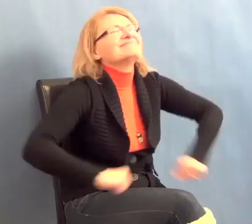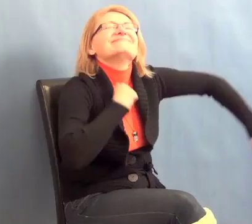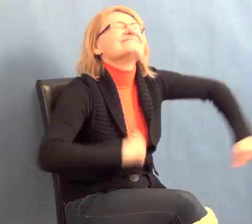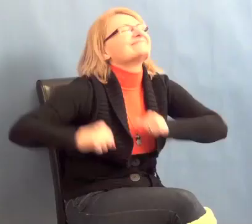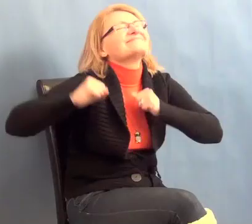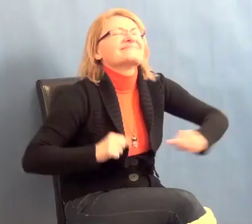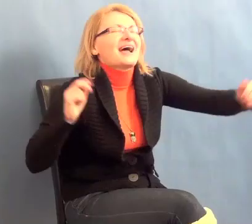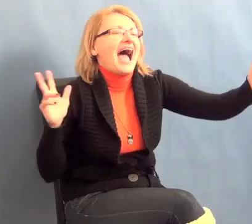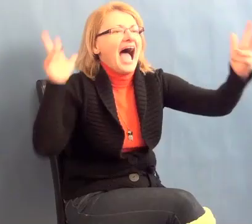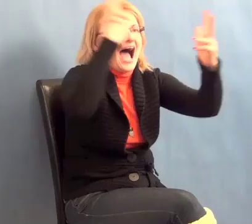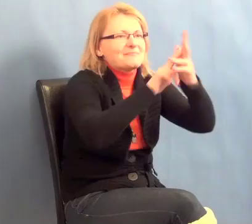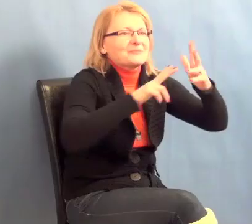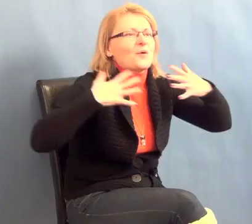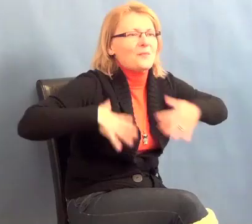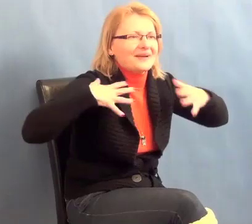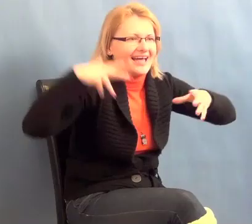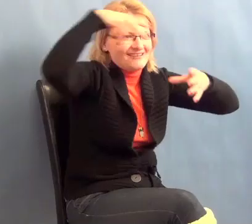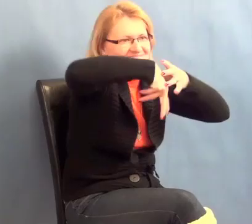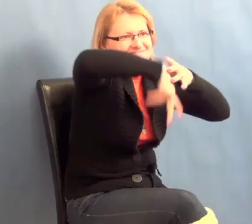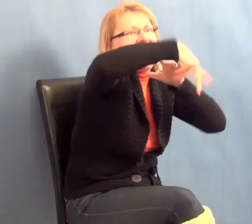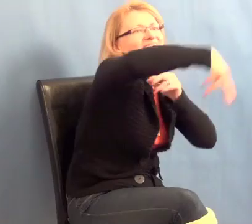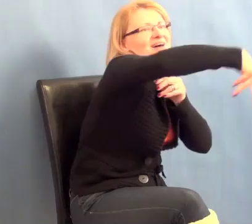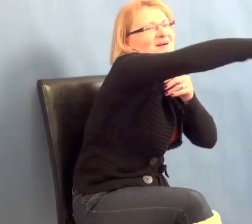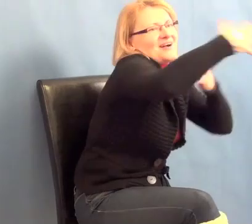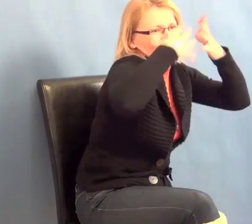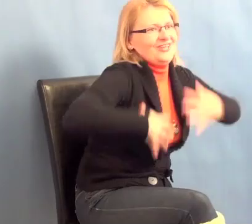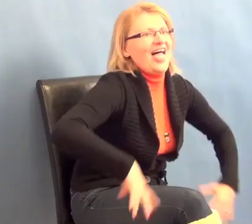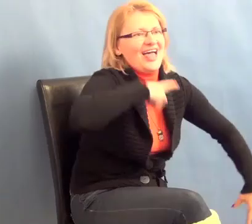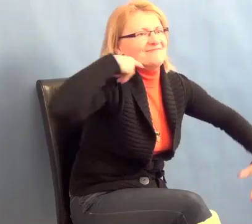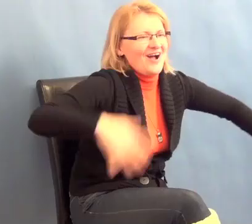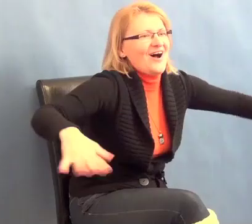Zając niczego nieświadomy szedł w kierunku prania i wszedł w jedno z wiszących ubrań.